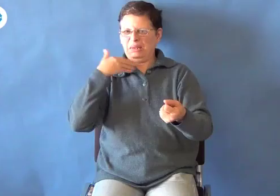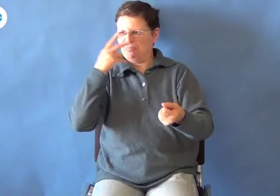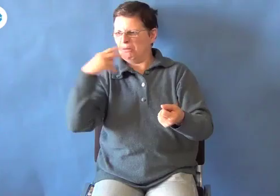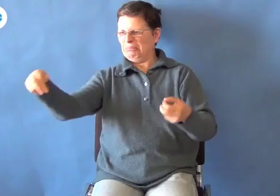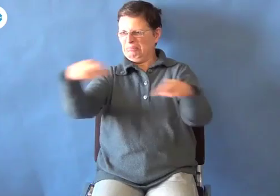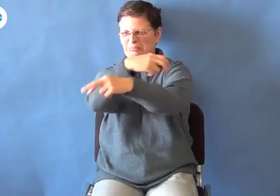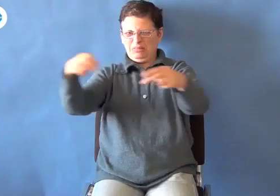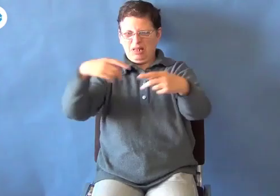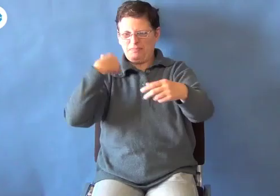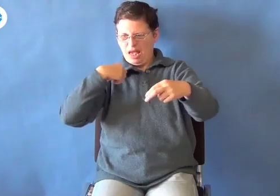Nie ma znaku i jest duży ruch pieszych.